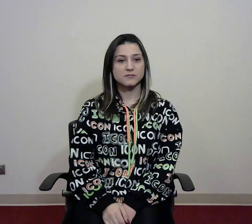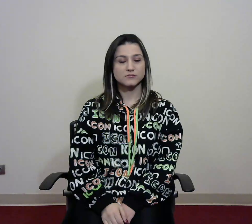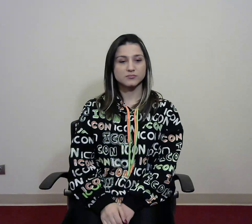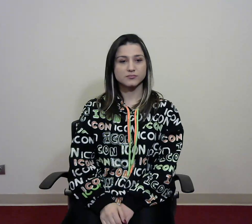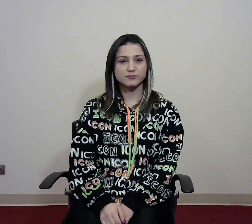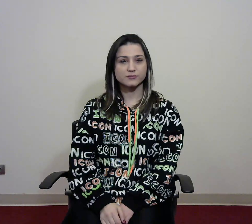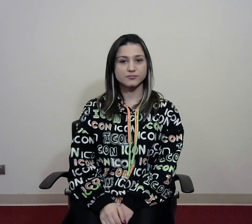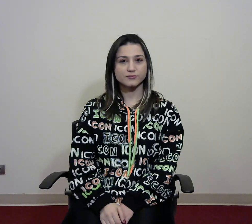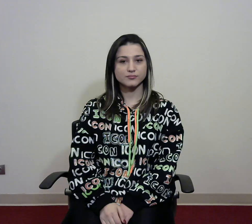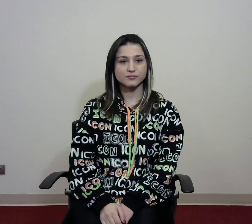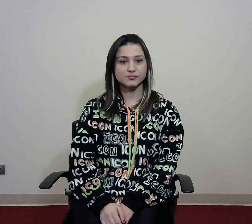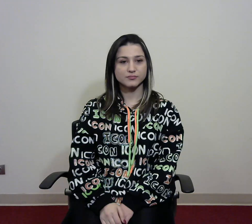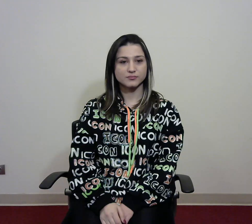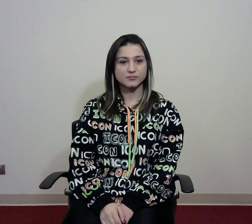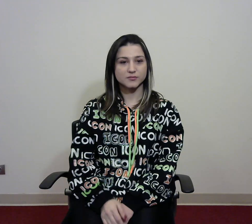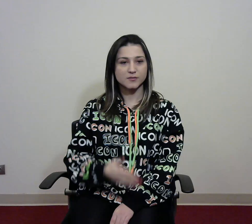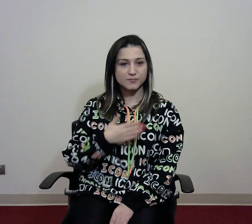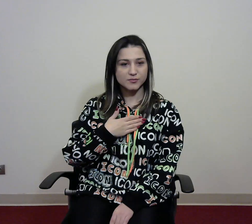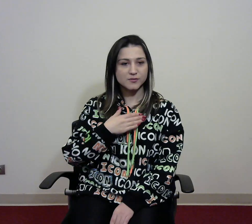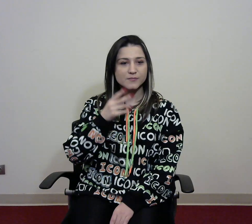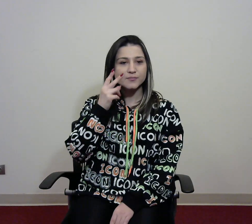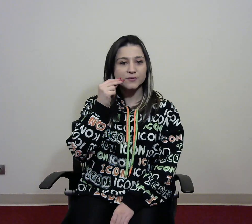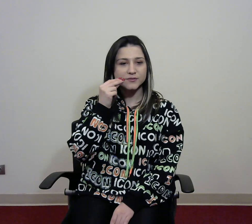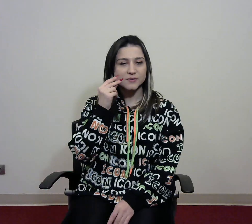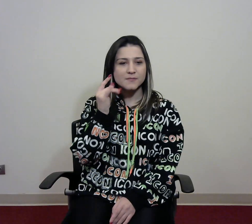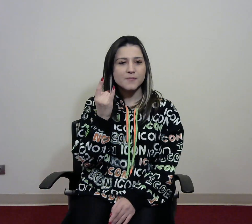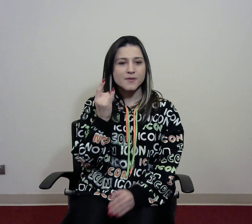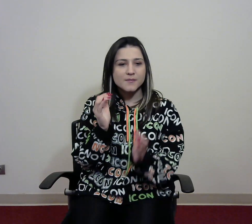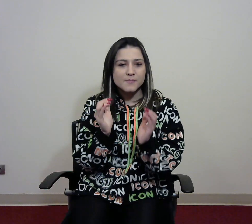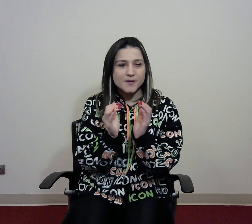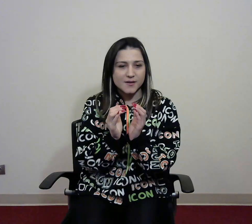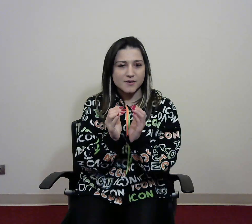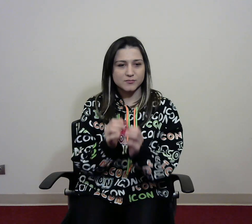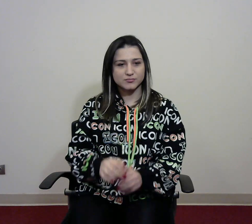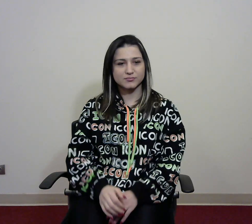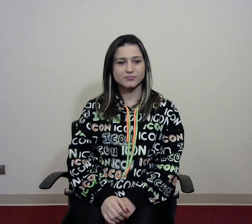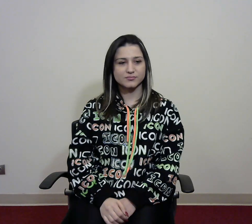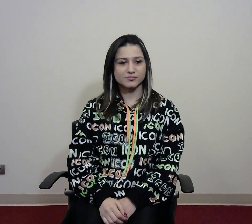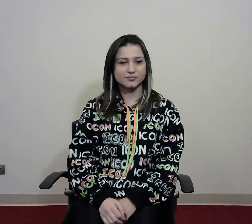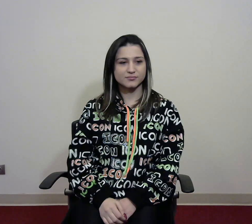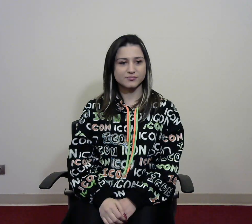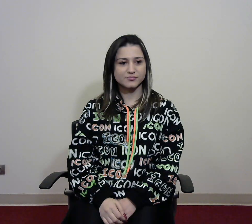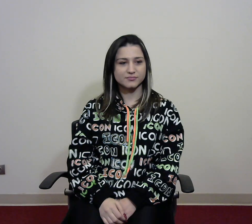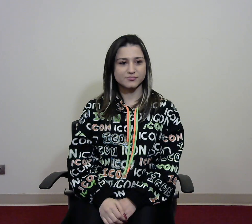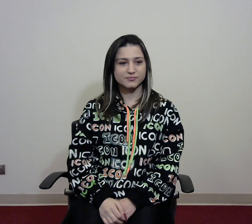Mənim pişiyim balacadır